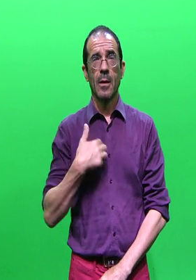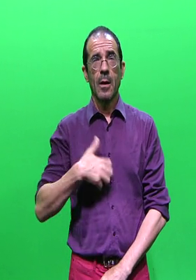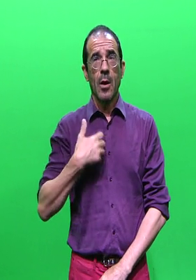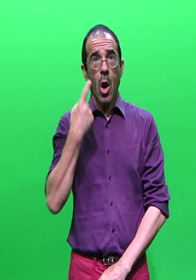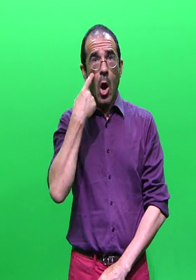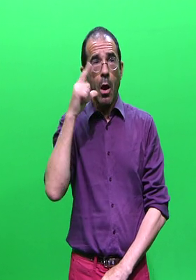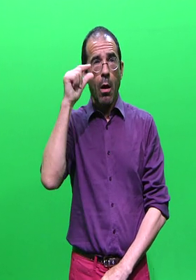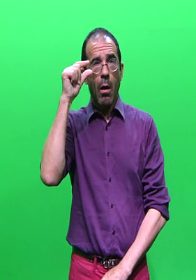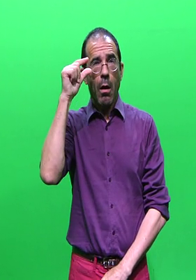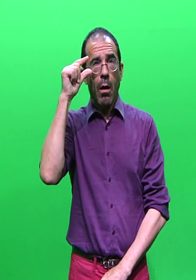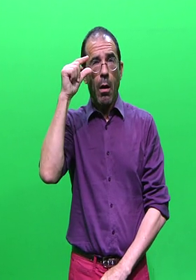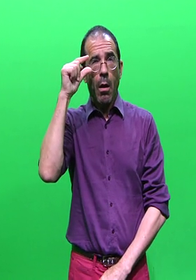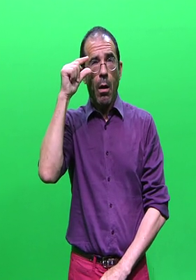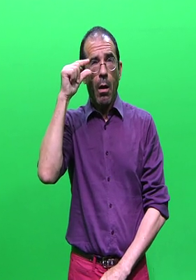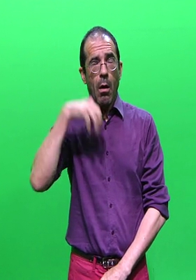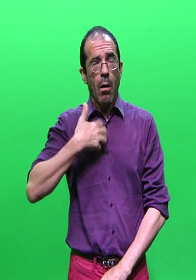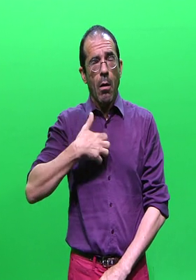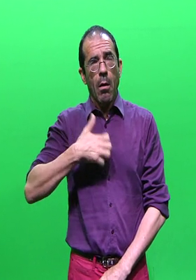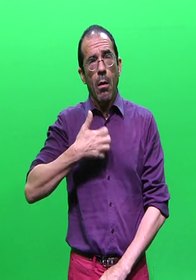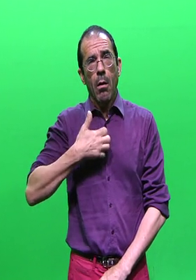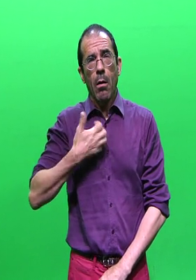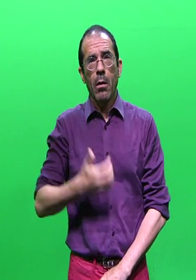Em molesta perquè l'ull em tremola.